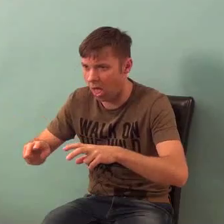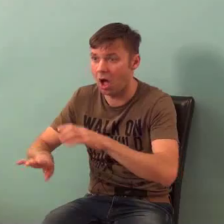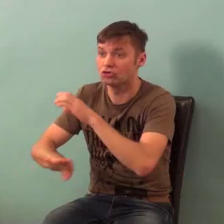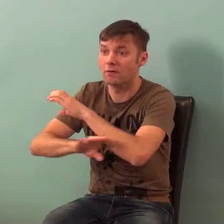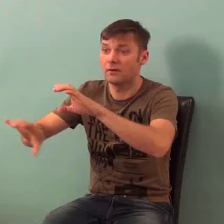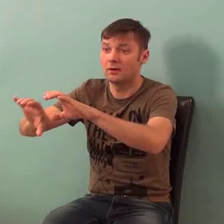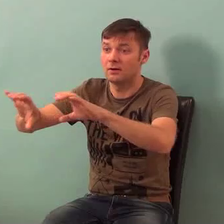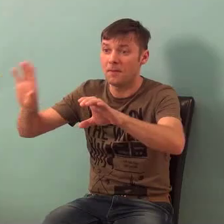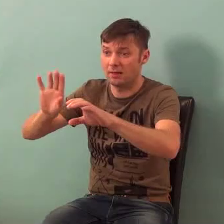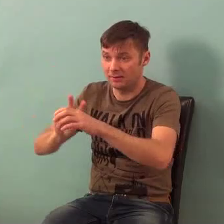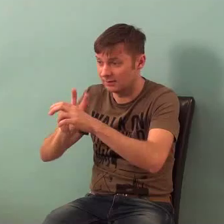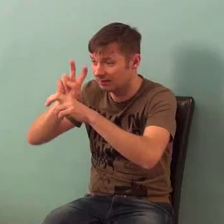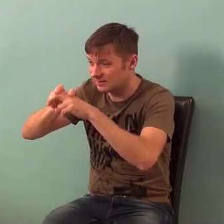Wchodzą na leżący pień drzewa.